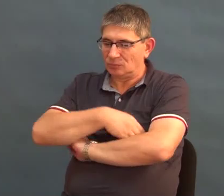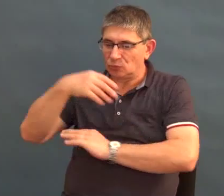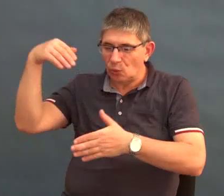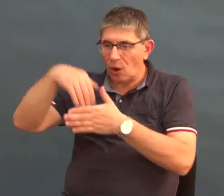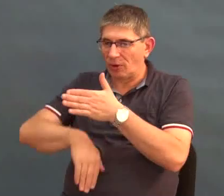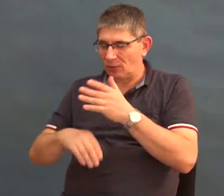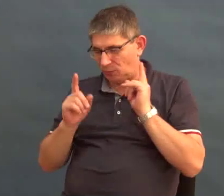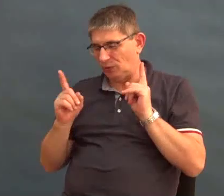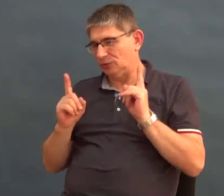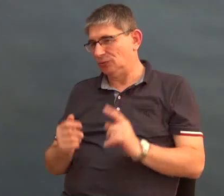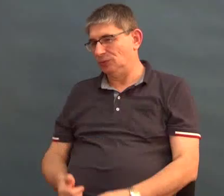Trzeba uważać, żeby się nie utopić.